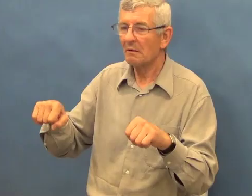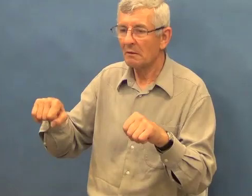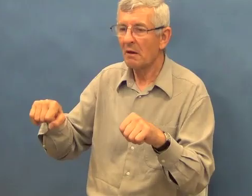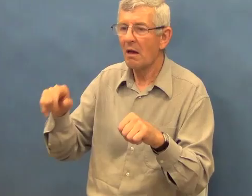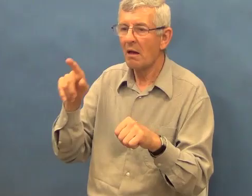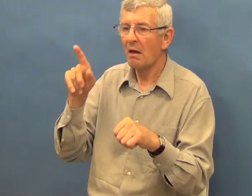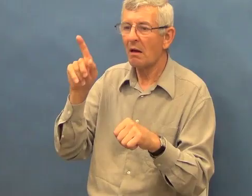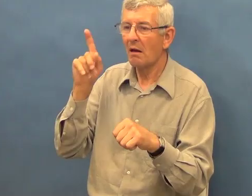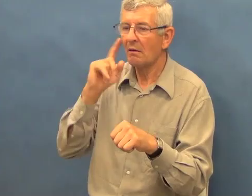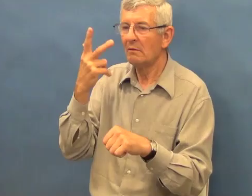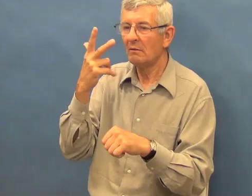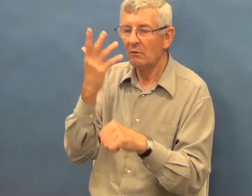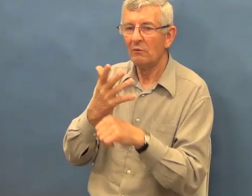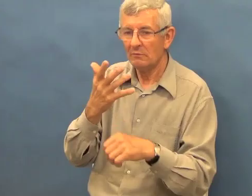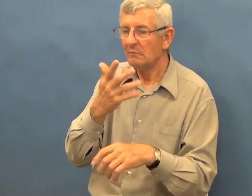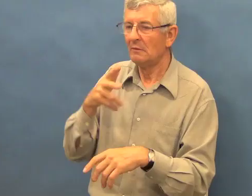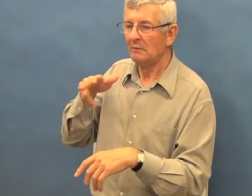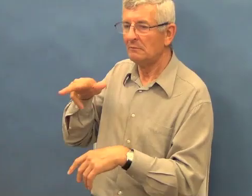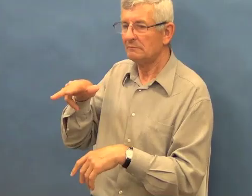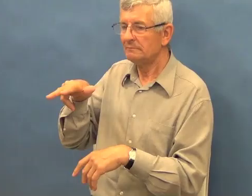Trzech chłopaków też już odchodzi.